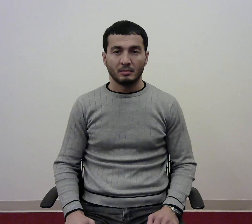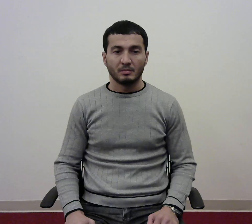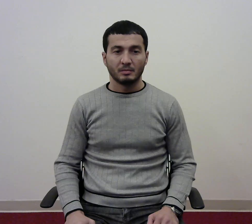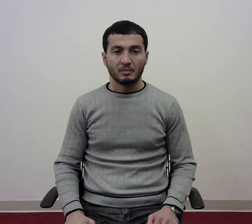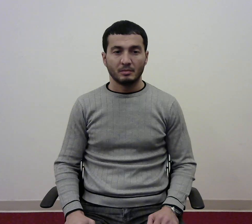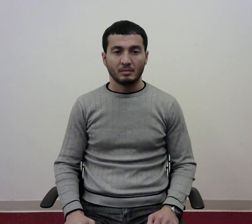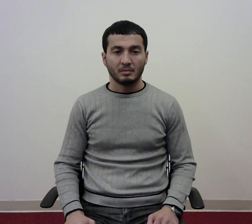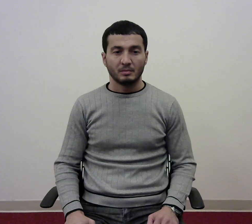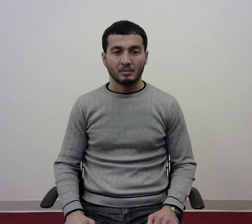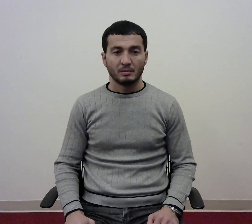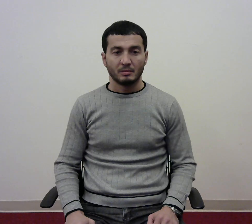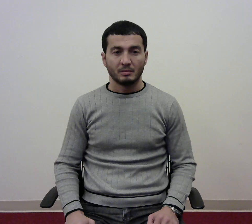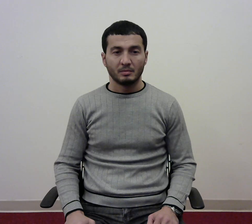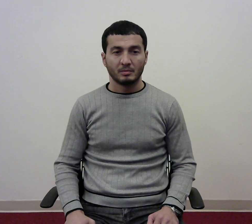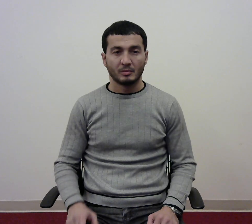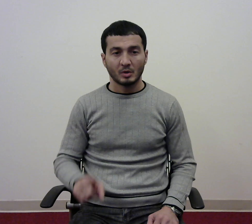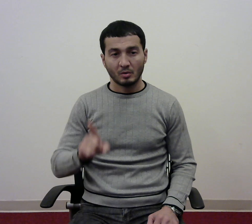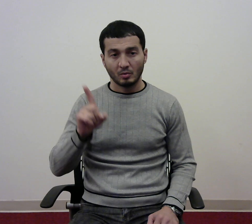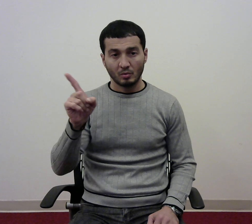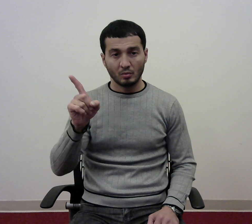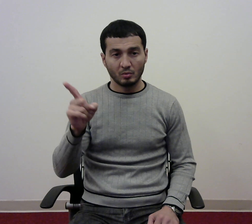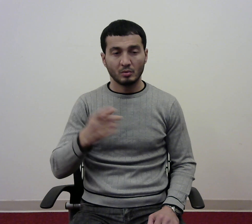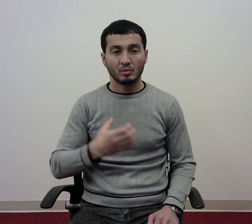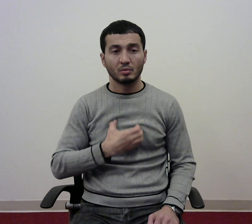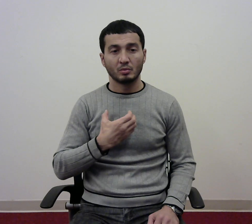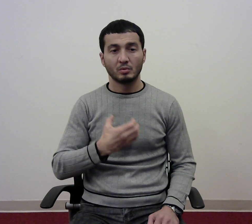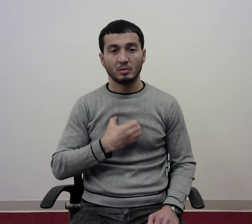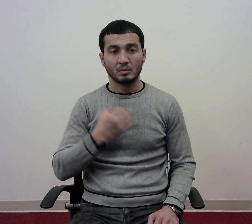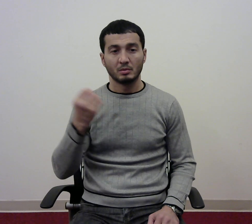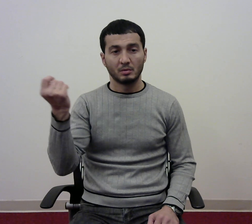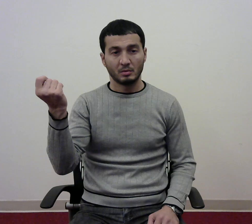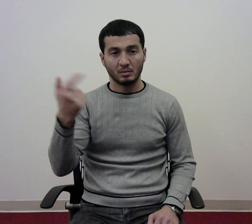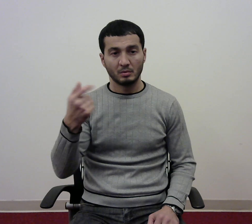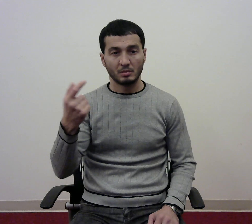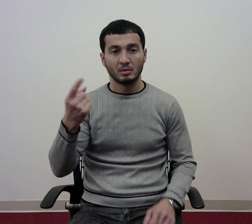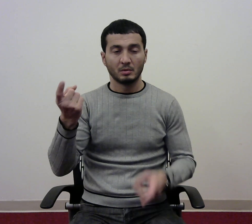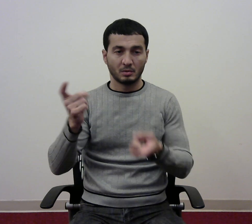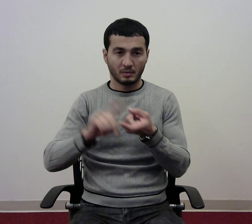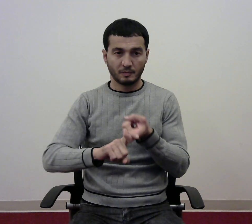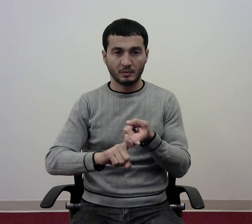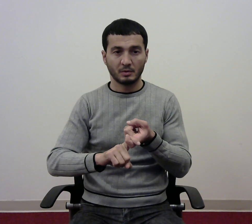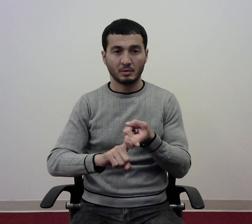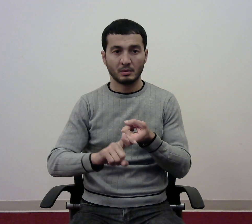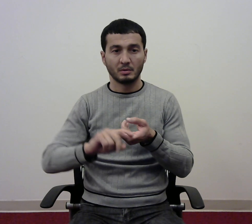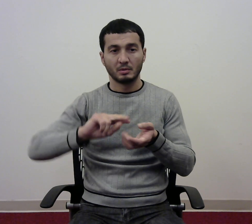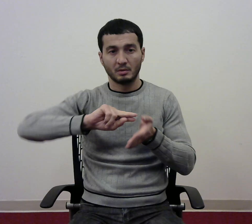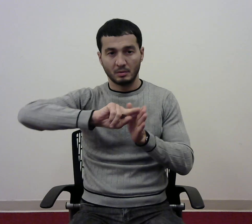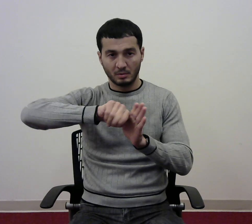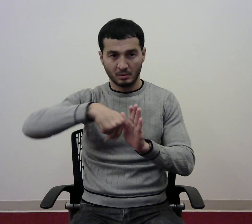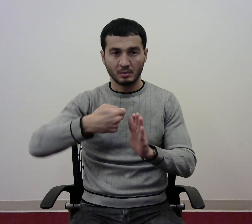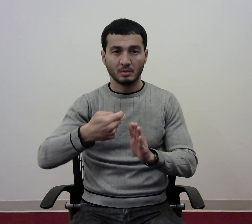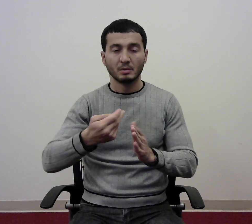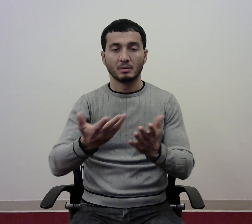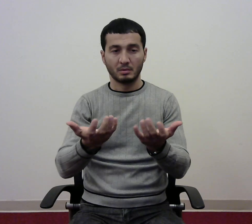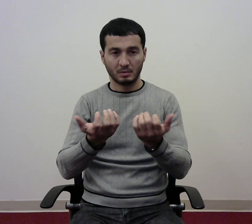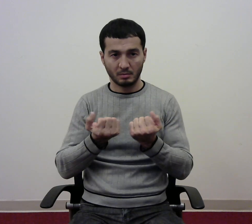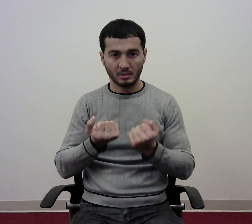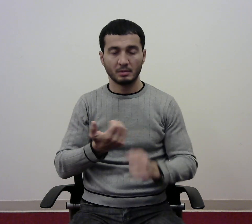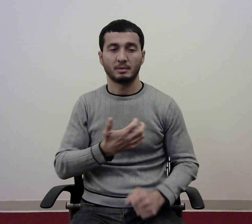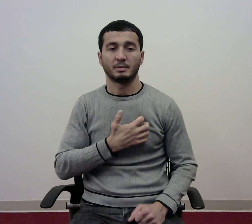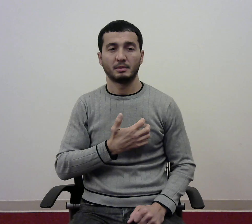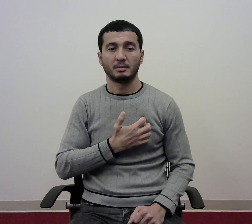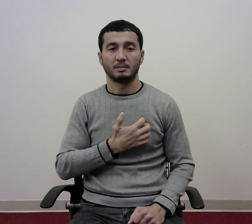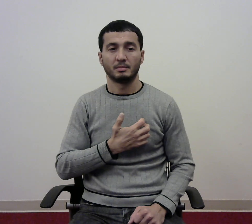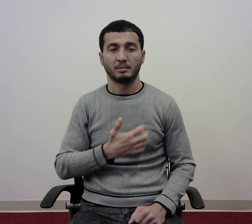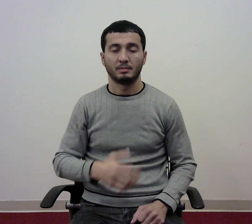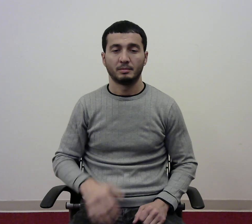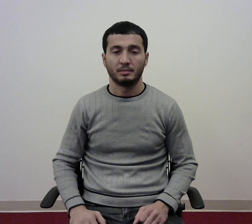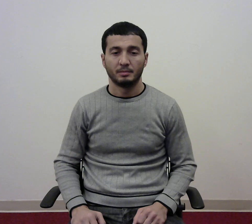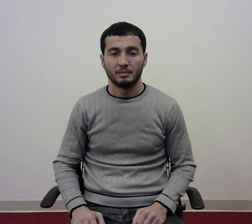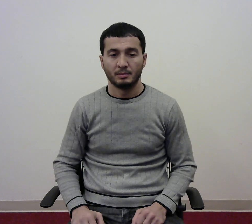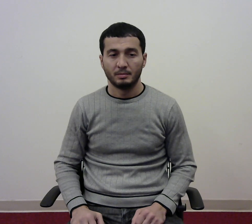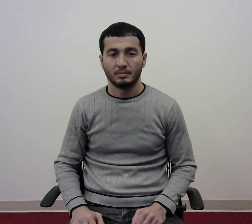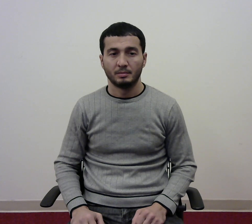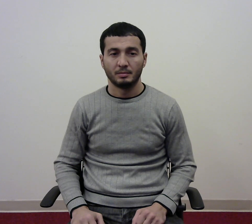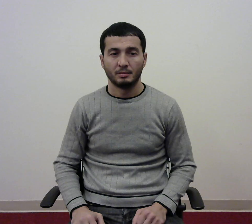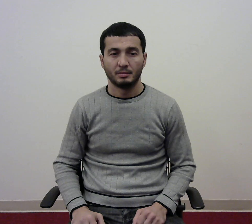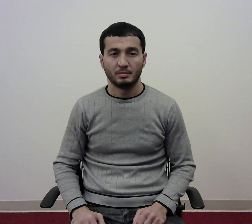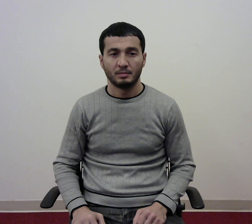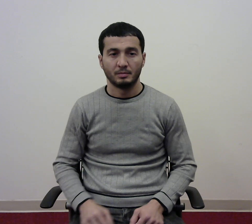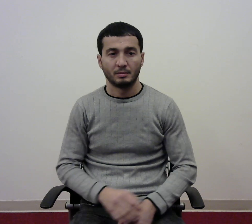O sosial müavinət ilə bağlı arayış almaq istəyir